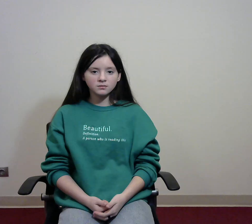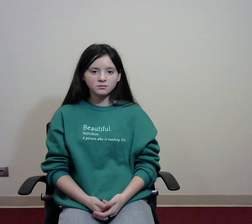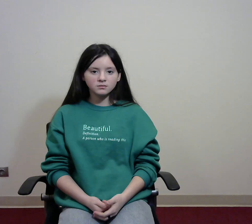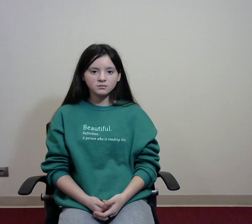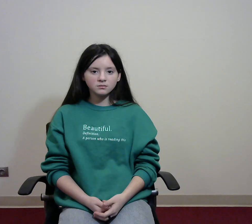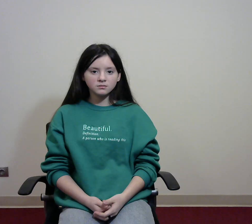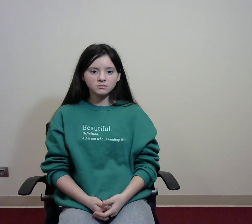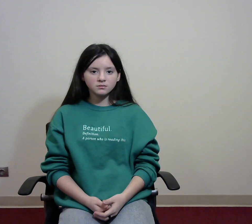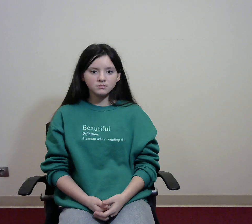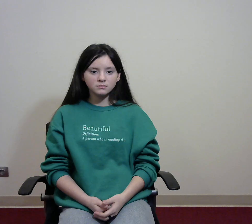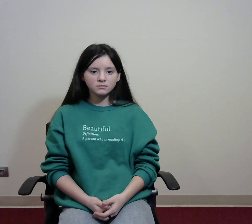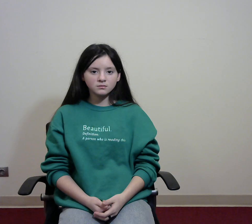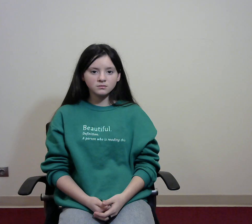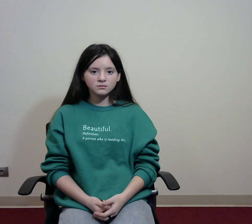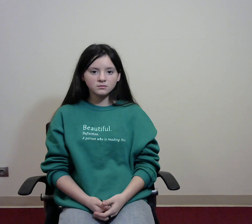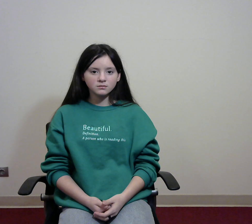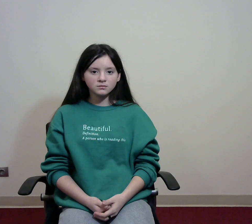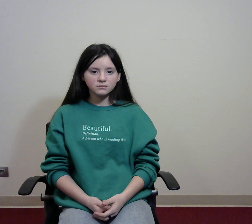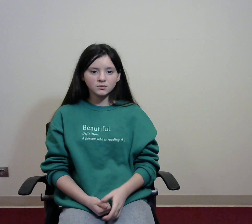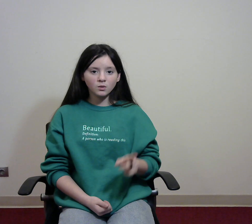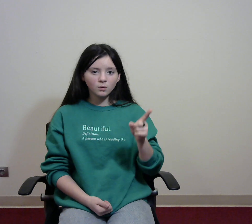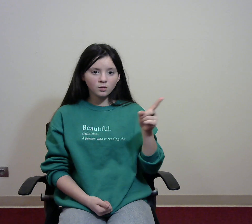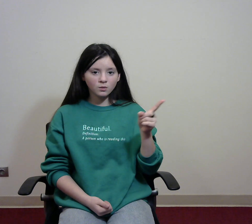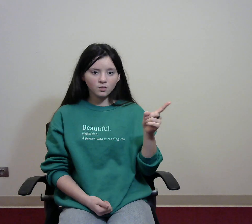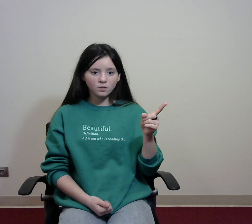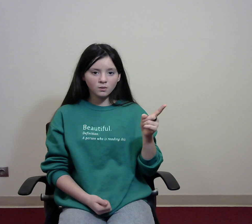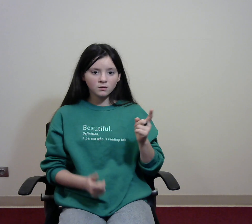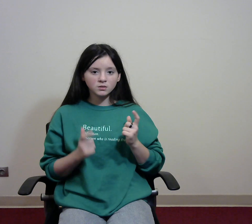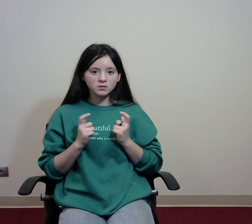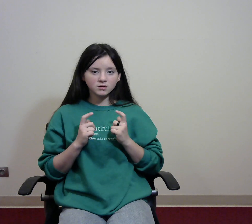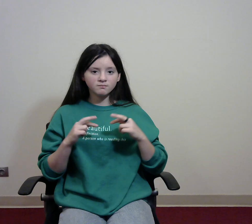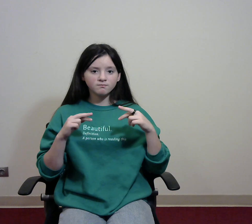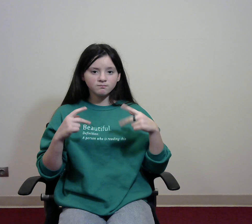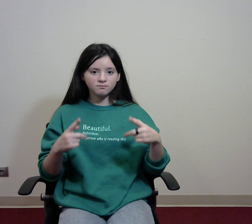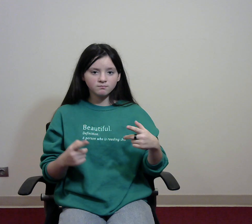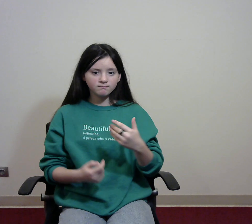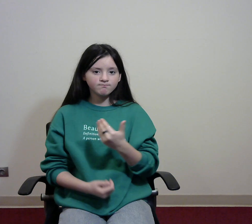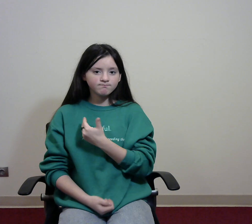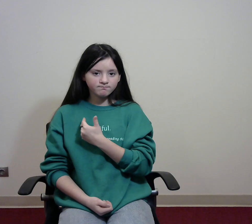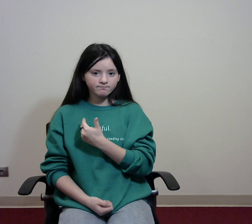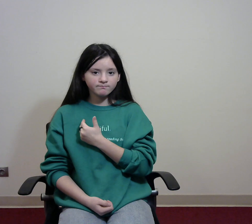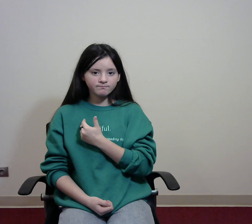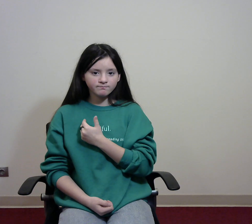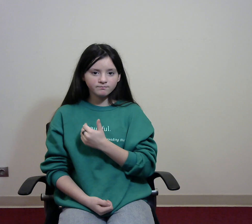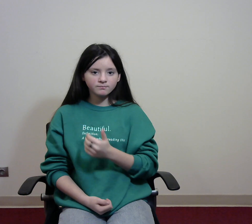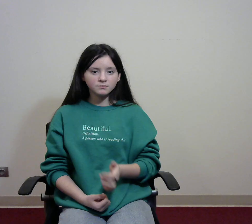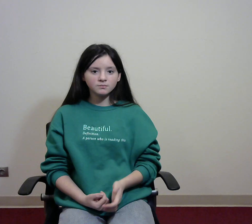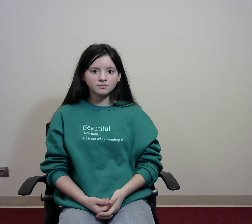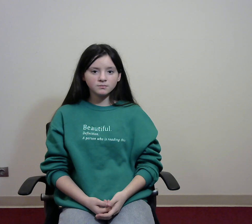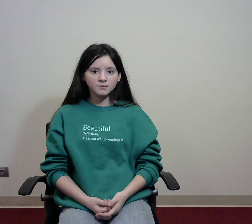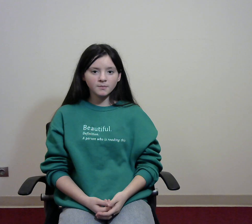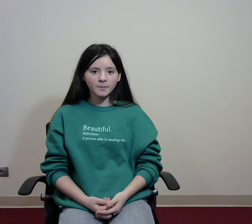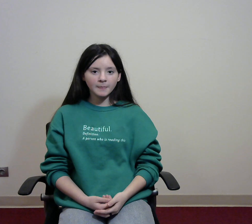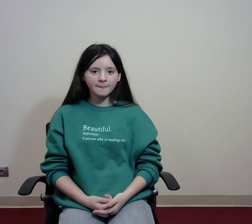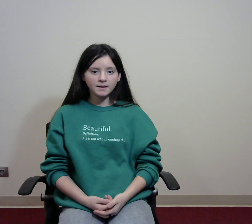O köynəyini dəyişmək istəyir